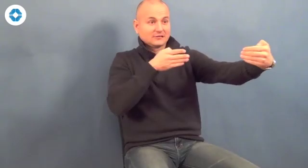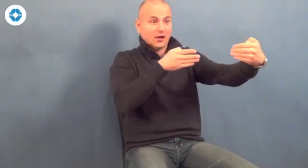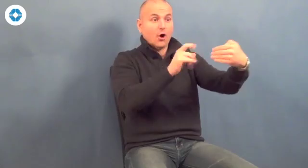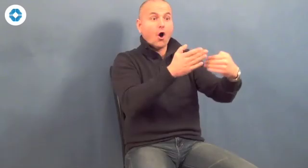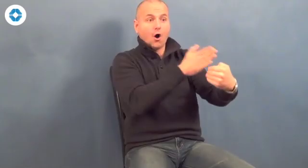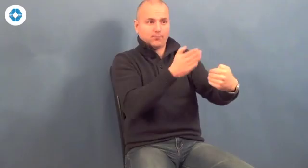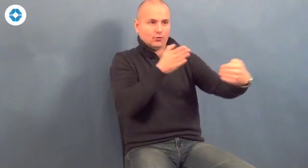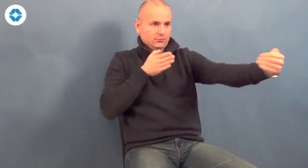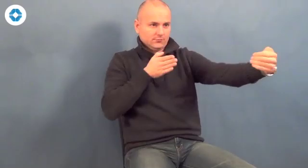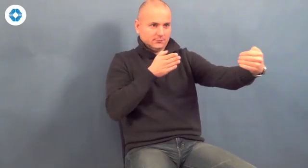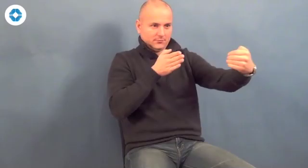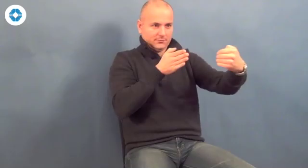Przejeżdża obok.